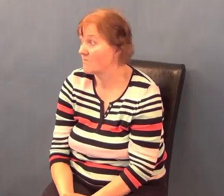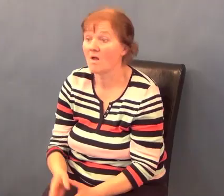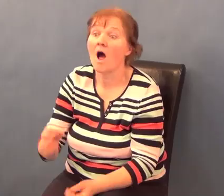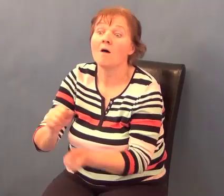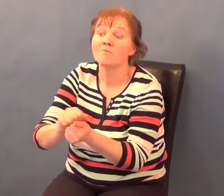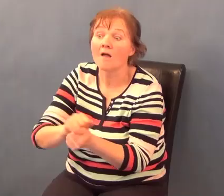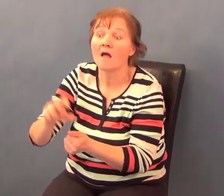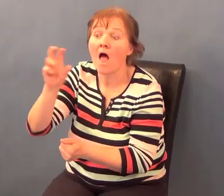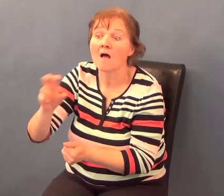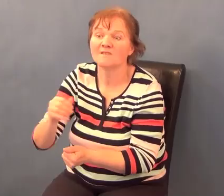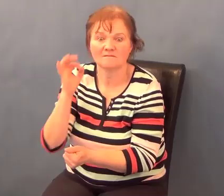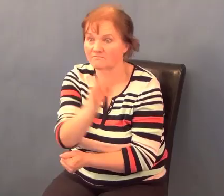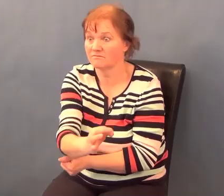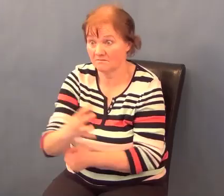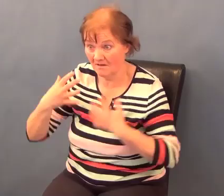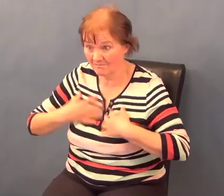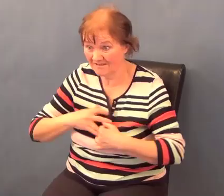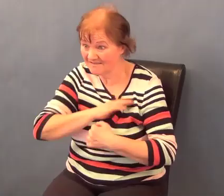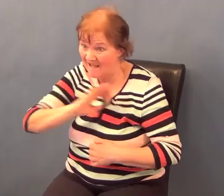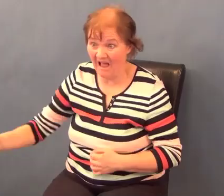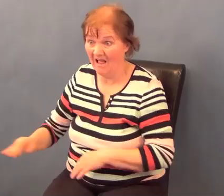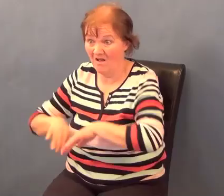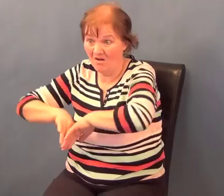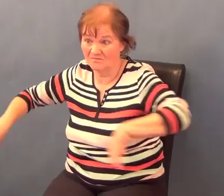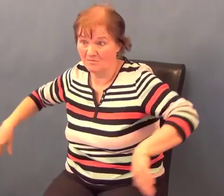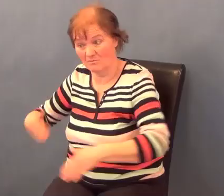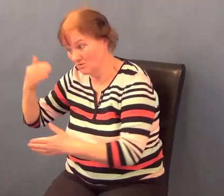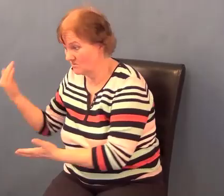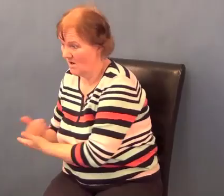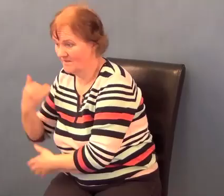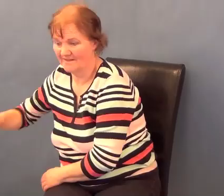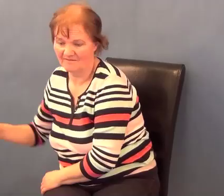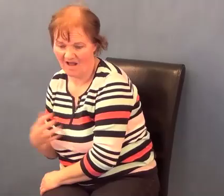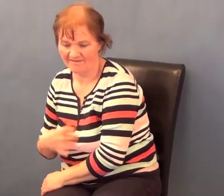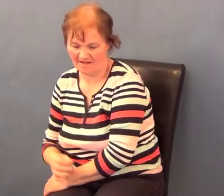Jak to jest pranie chemiczne, to nie wolno w tej wannie się kąpać, lepiej w osobnej, nowej wannie.